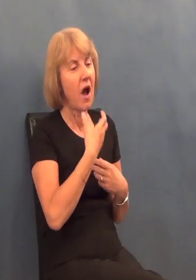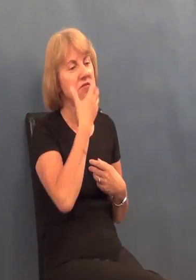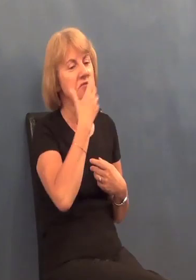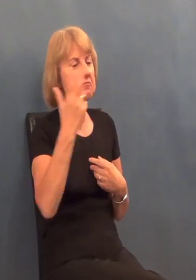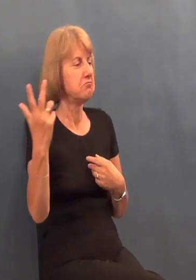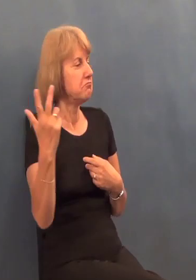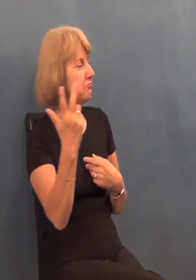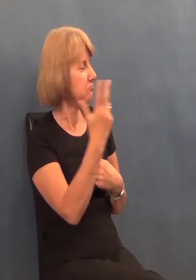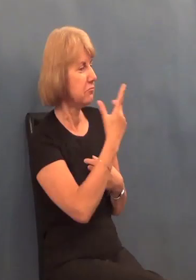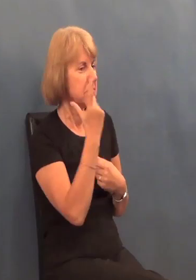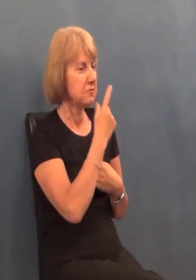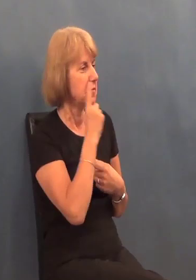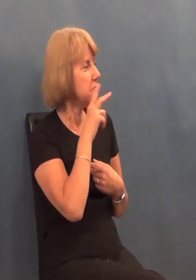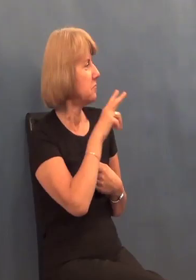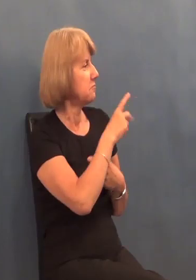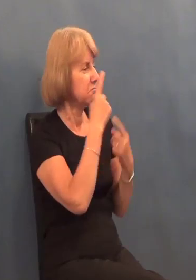Przechodzą, a mężczyzna patrzy na nich, zastanawia się.